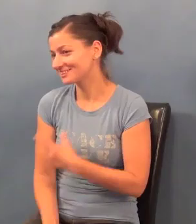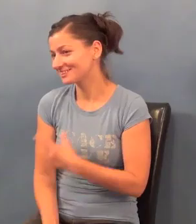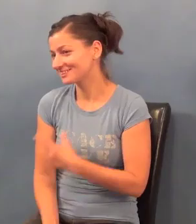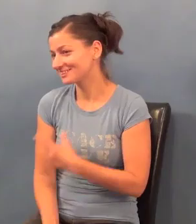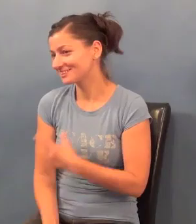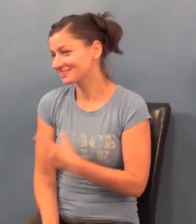Aha.